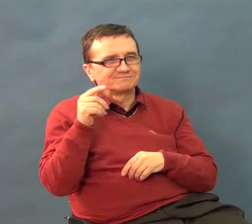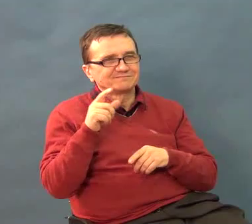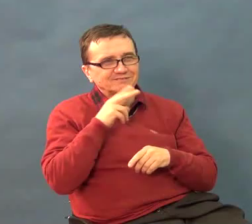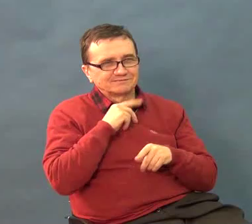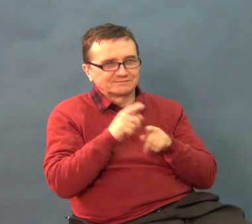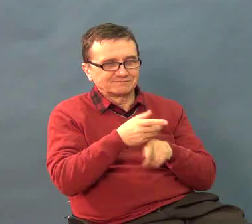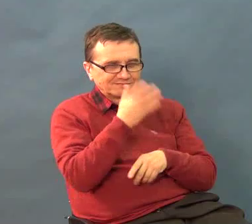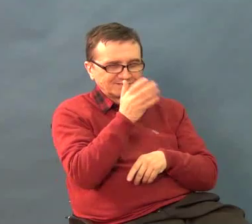Kaczka też mu grozi.